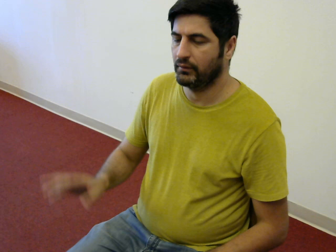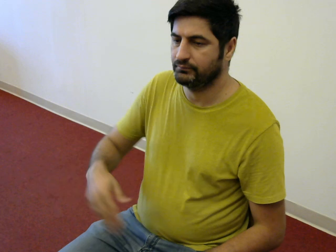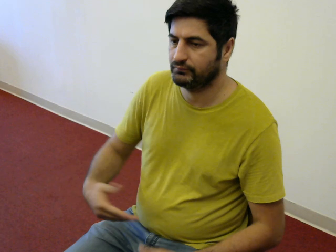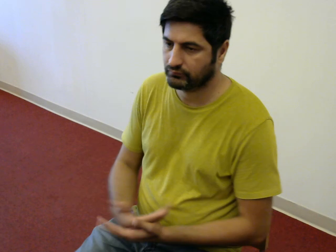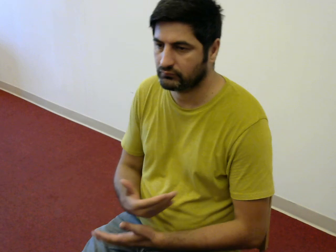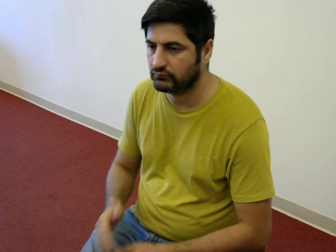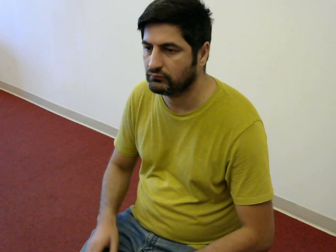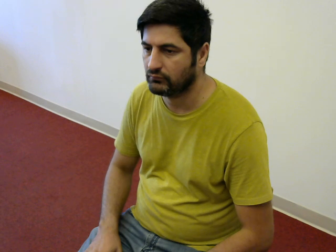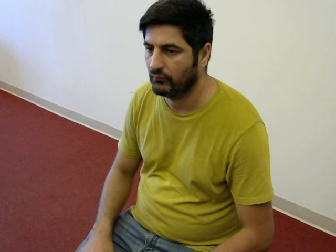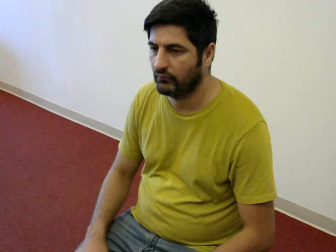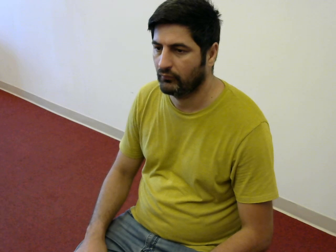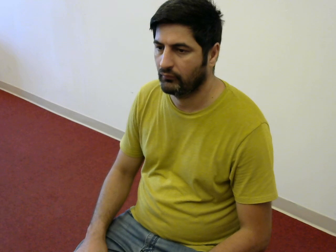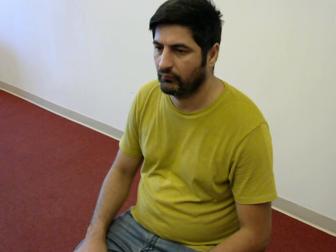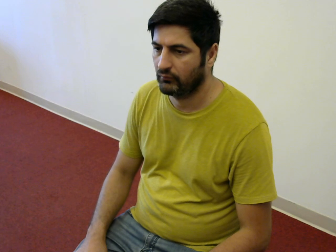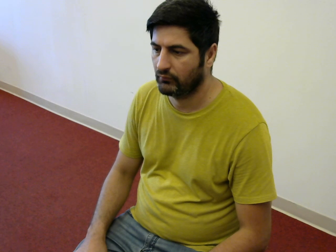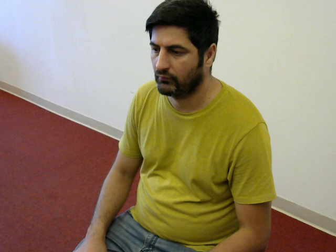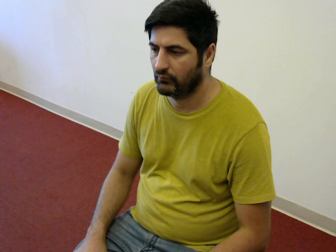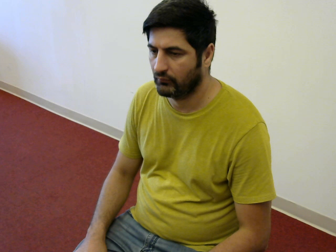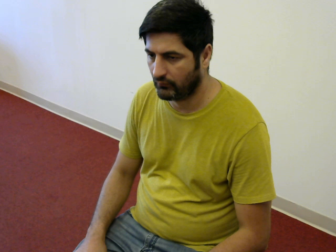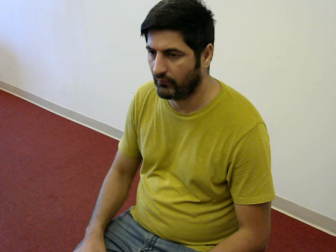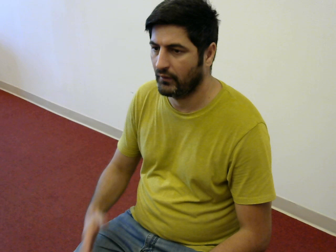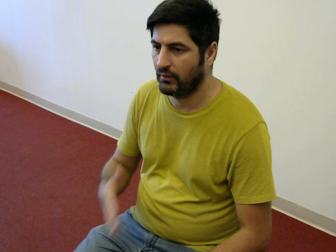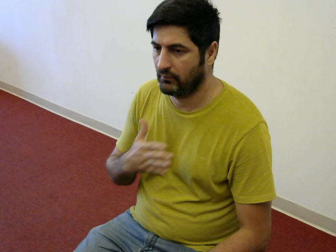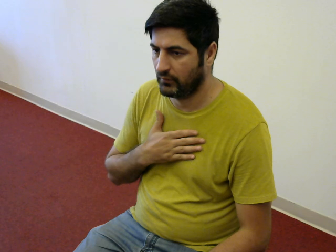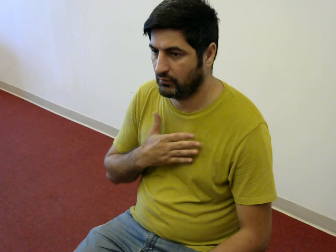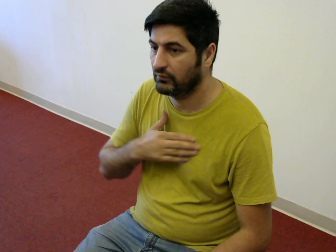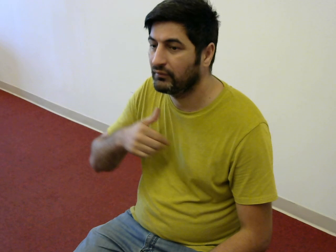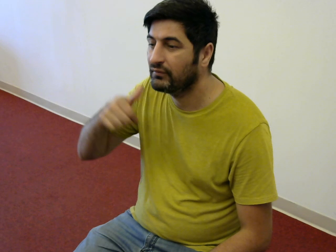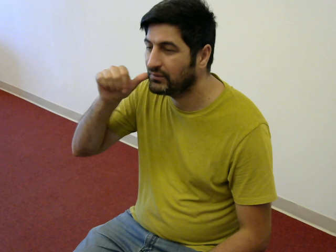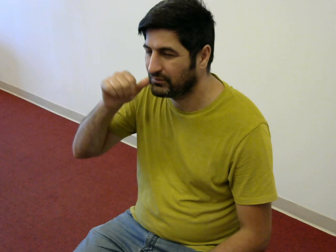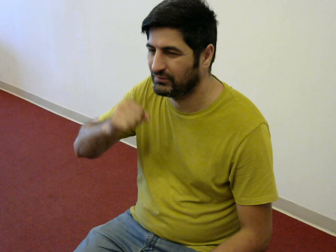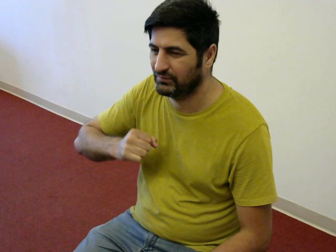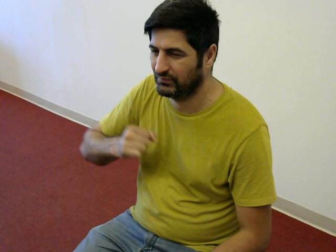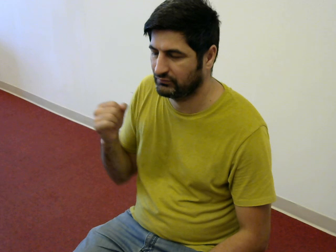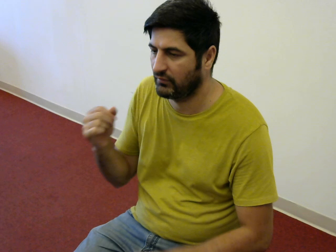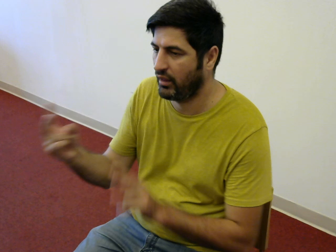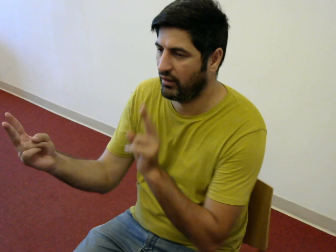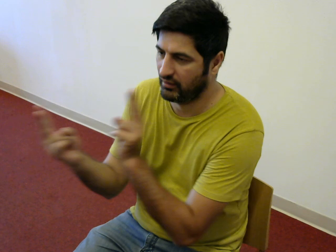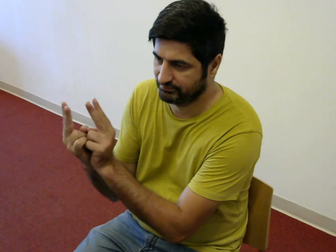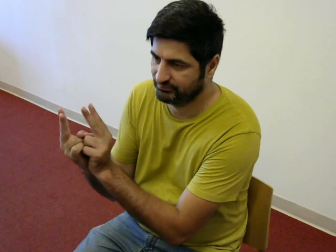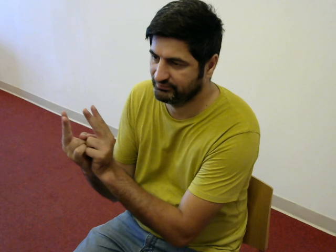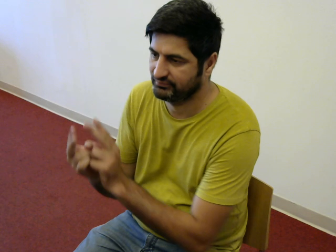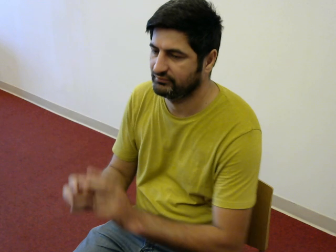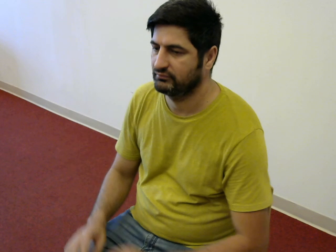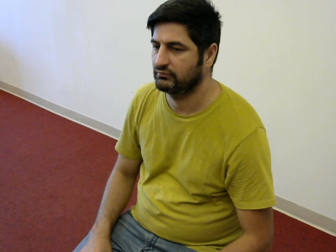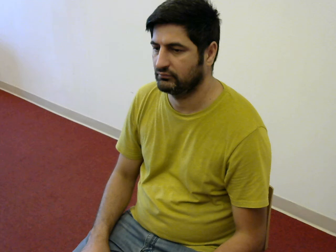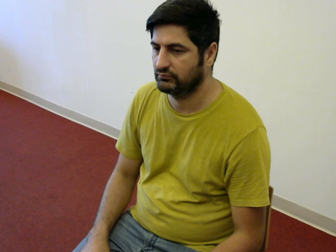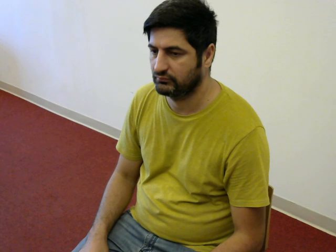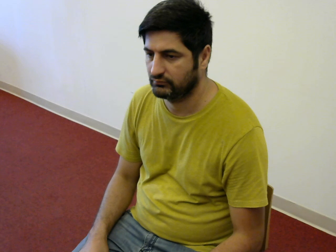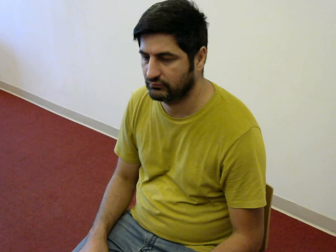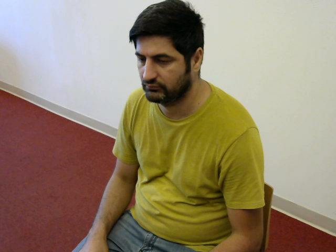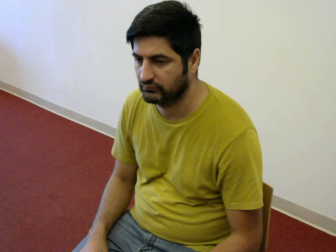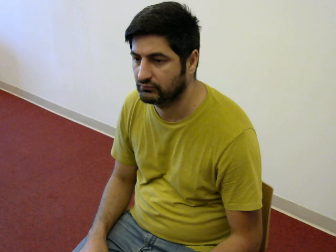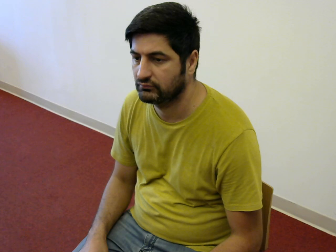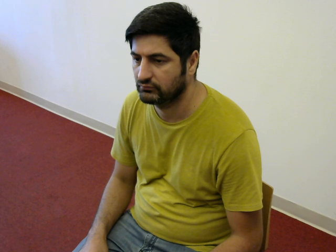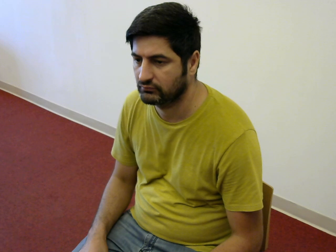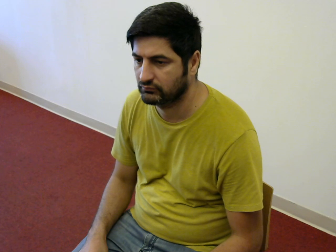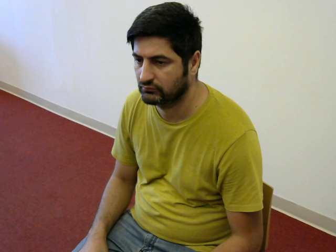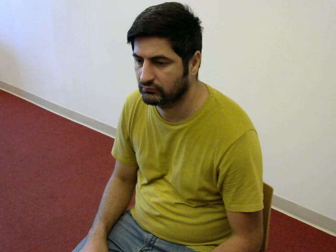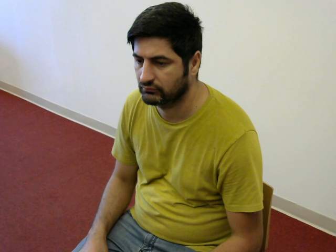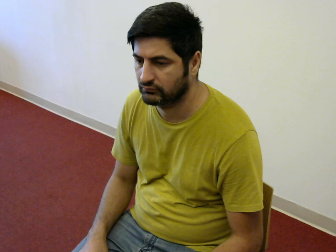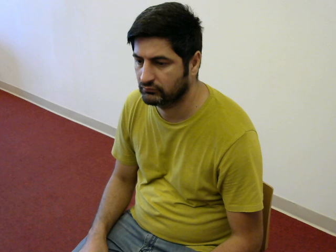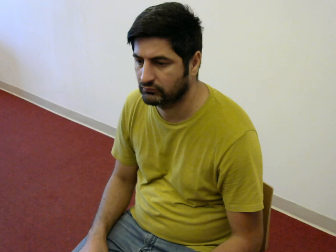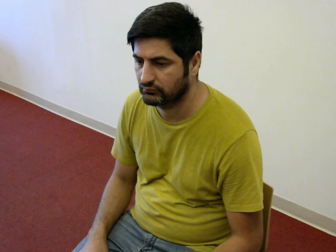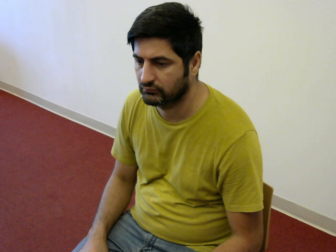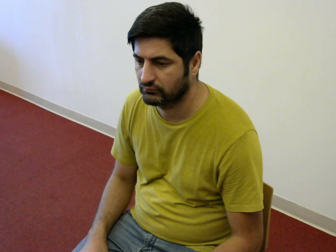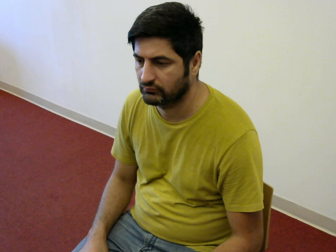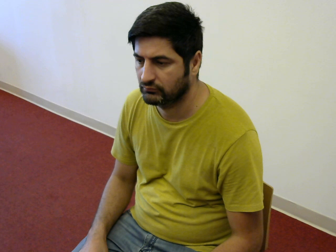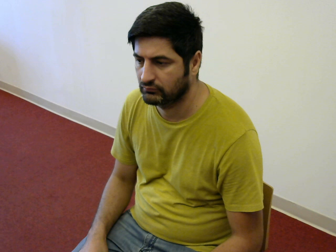Mən dünən dostlarımla görüşmüşdüm